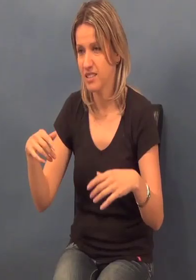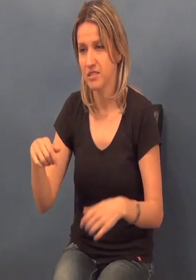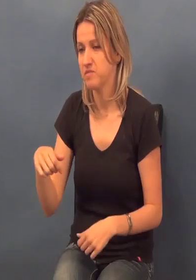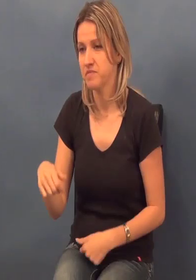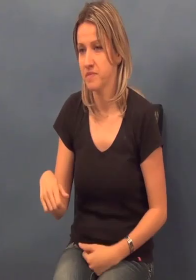Nie.